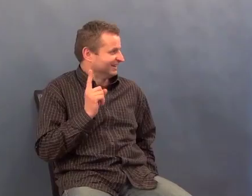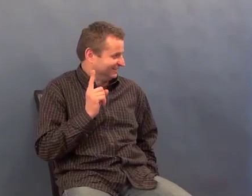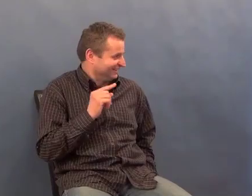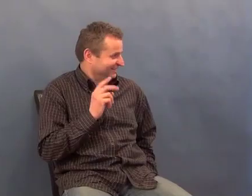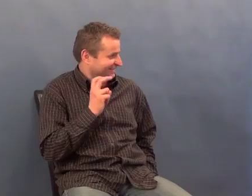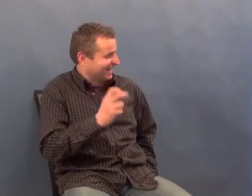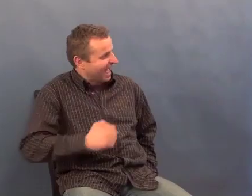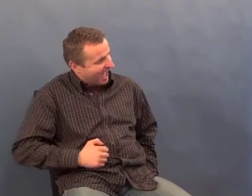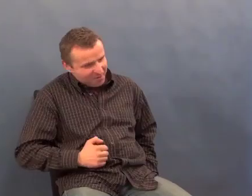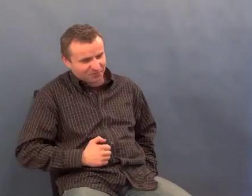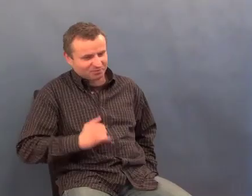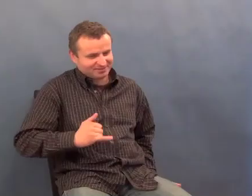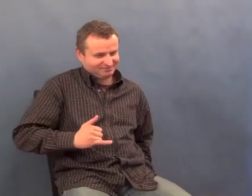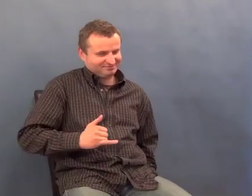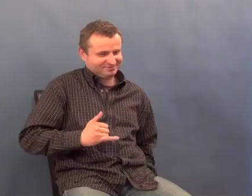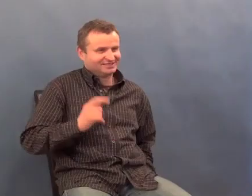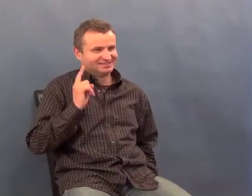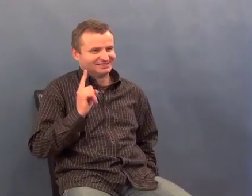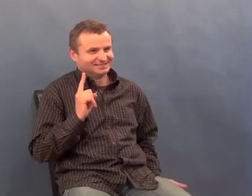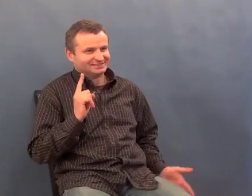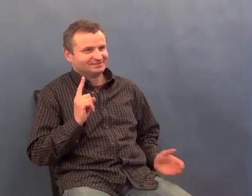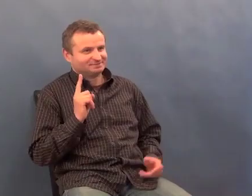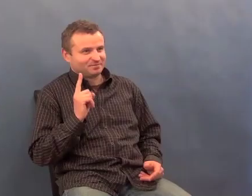W tramwaju i w autobusie jest zakaz piłowania siedzenia.